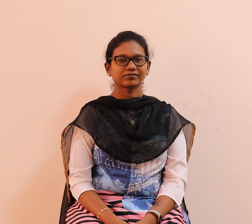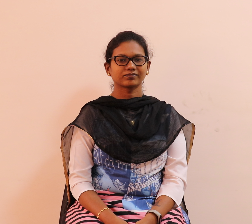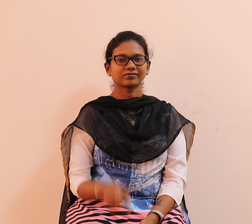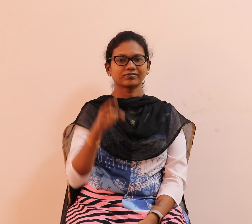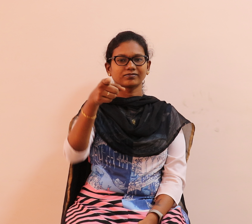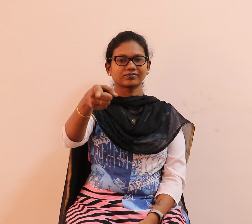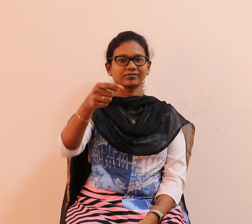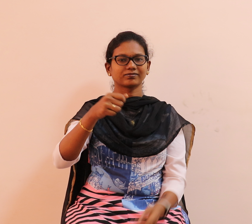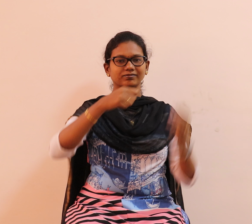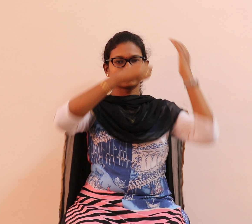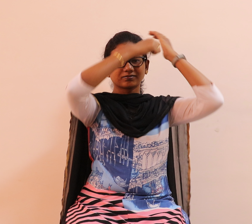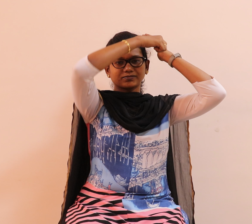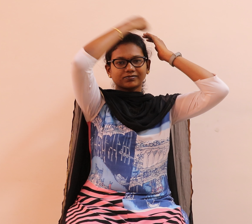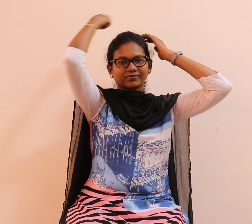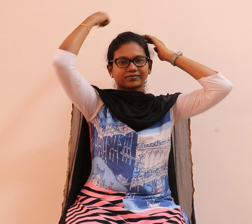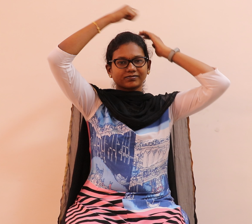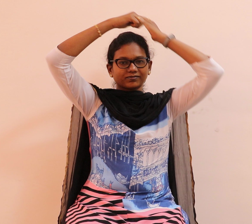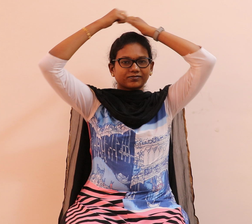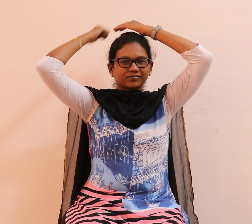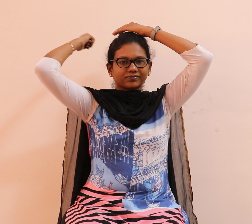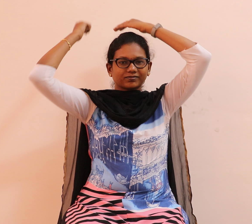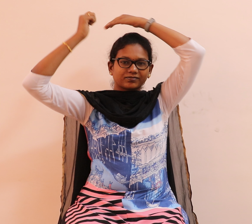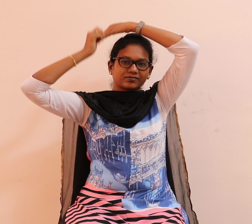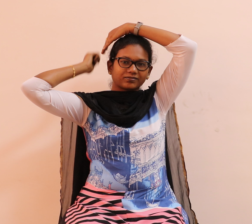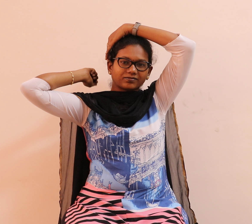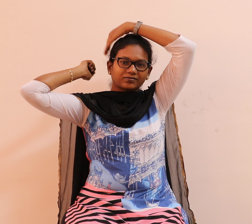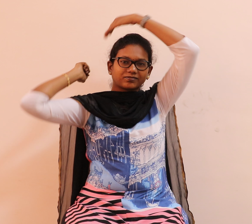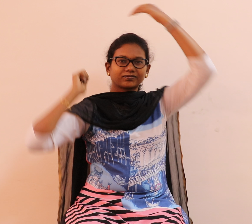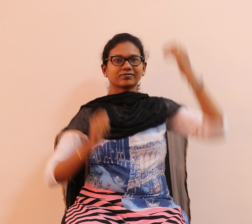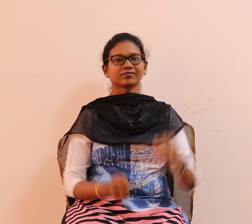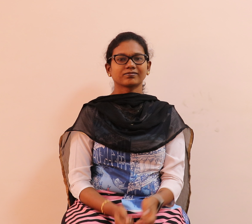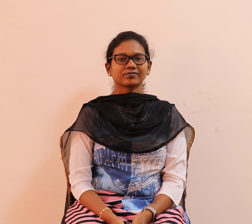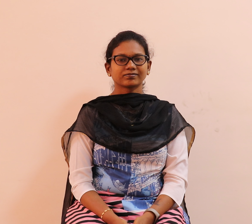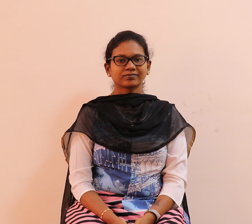comb your hair